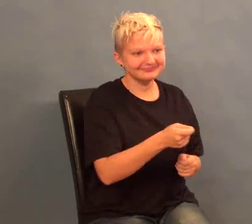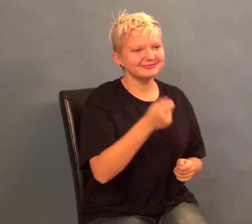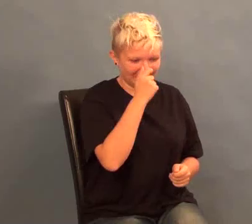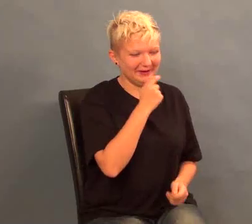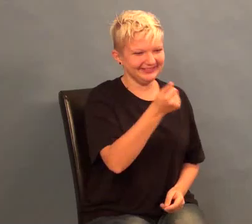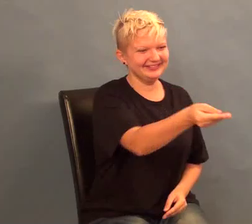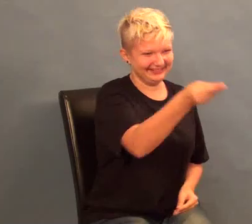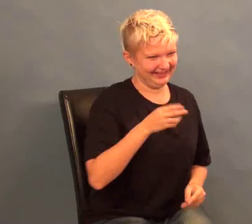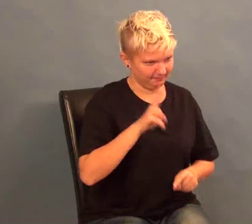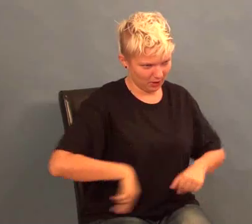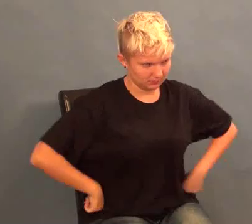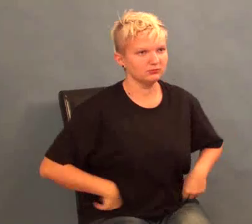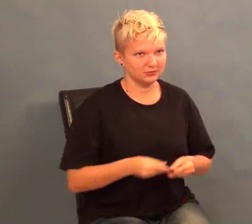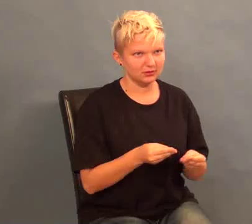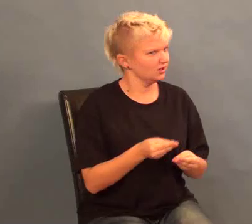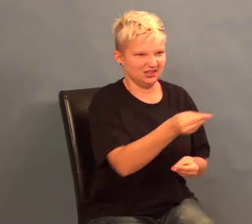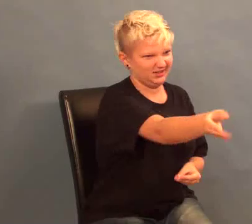A Charlie chętnie bierze pieniądze, ale wzburzony policjant patrzy na niego, więc ten oddaje jej pieniądze.